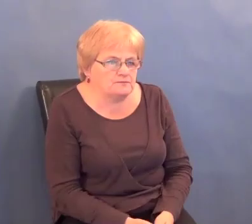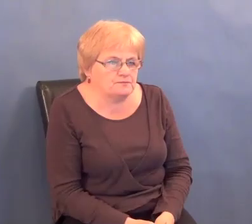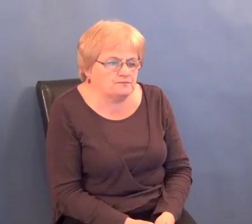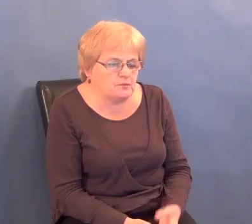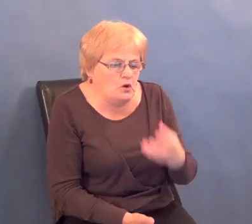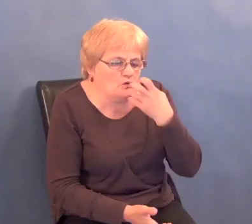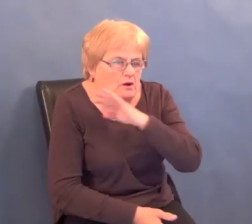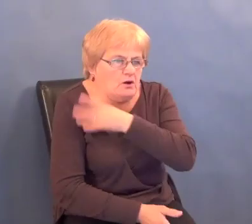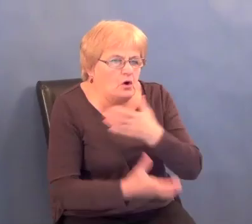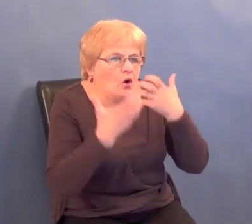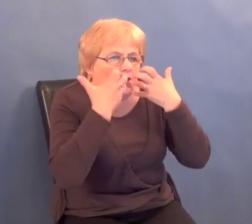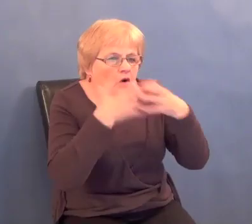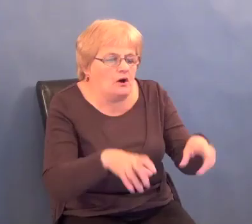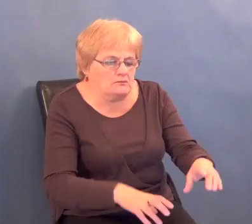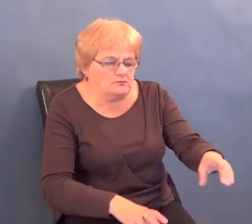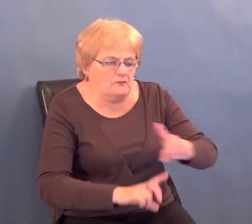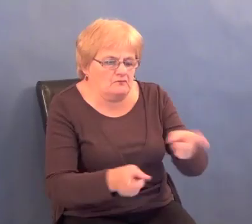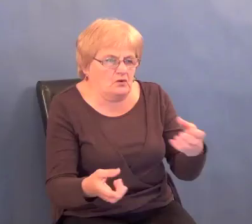Gorąca bułka.